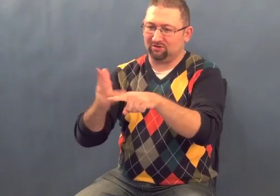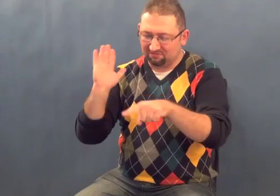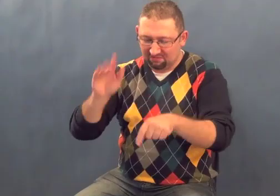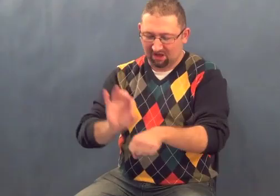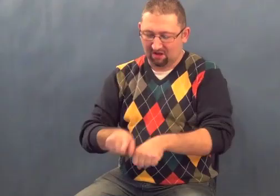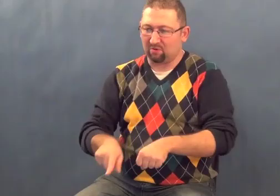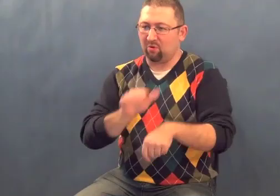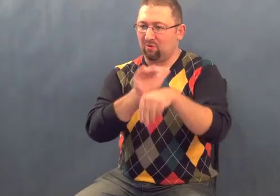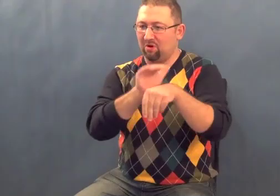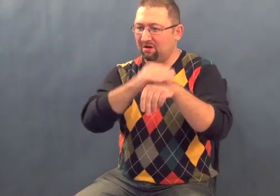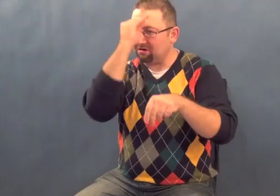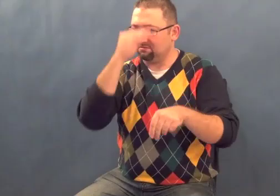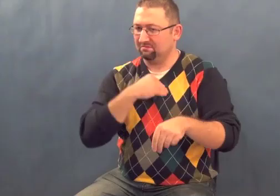Akurat koleżanka mnie zawiadomiła.